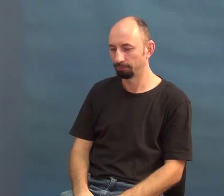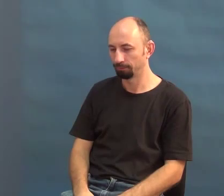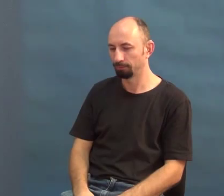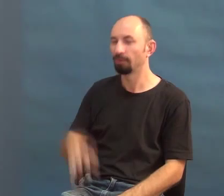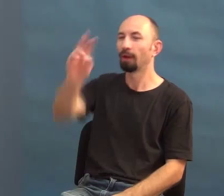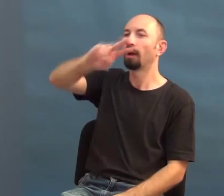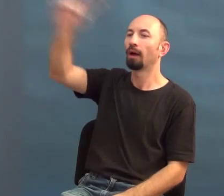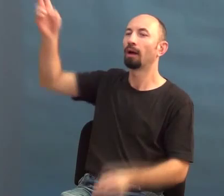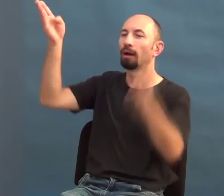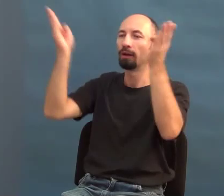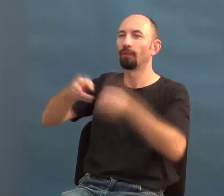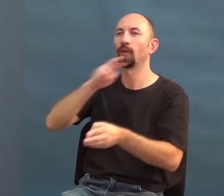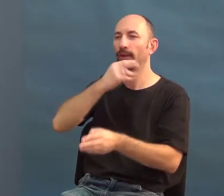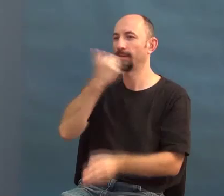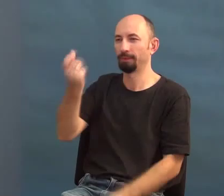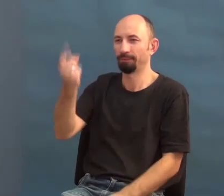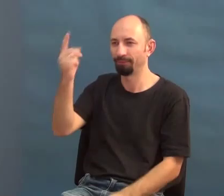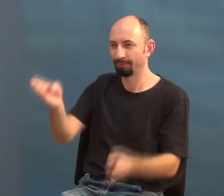Gdzie jest taki znak? Nie ma, dziwnie to jest.